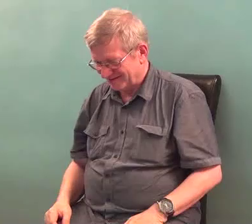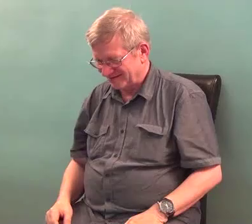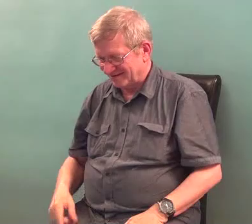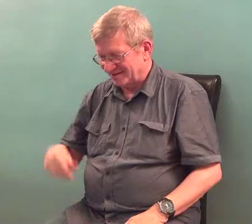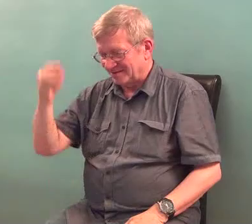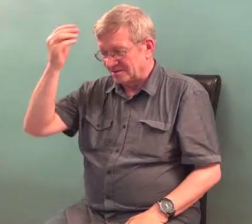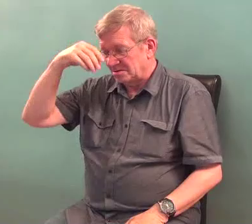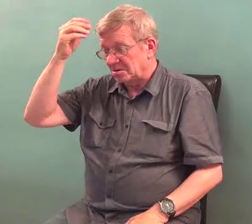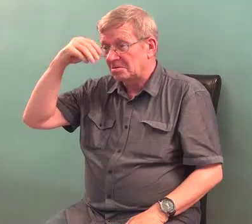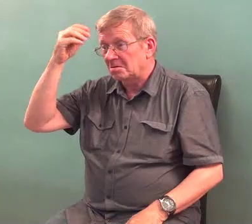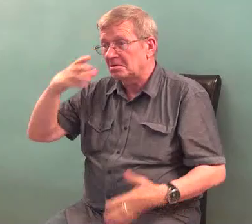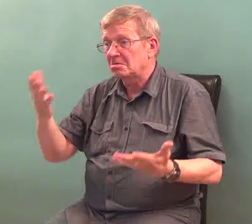Nauka do egzaminu.